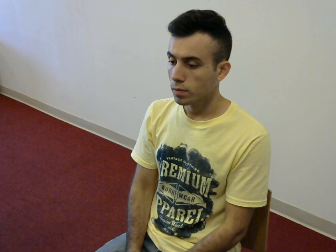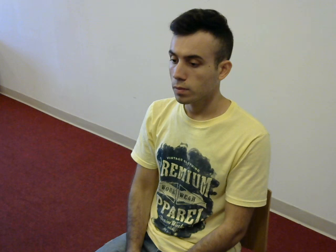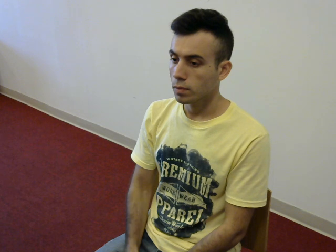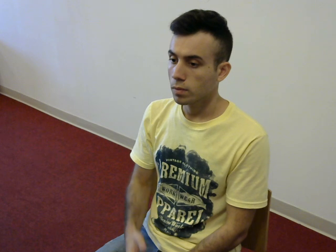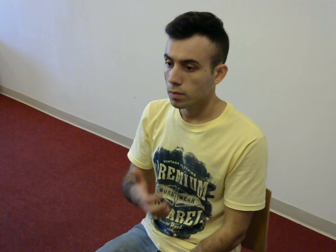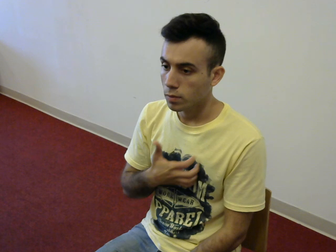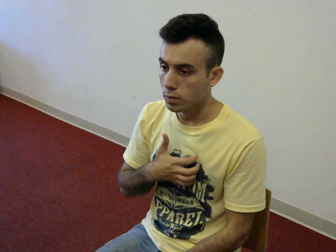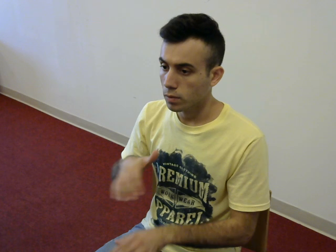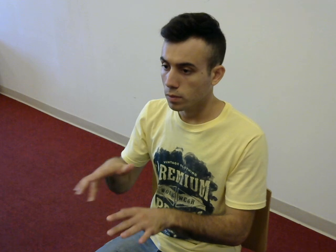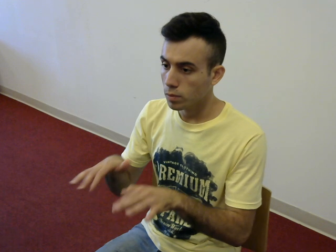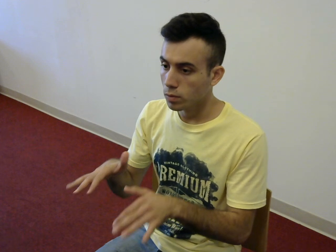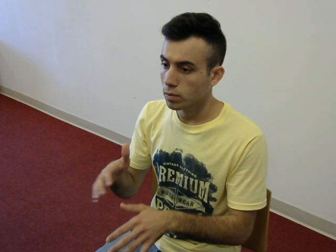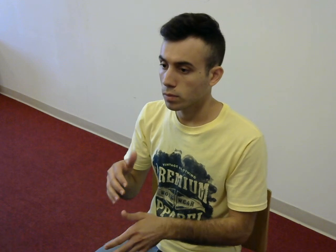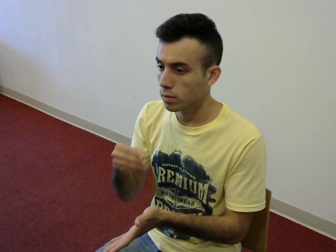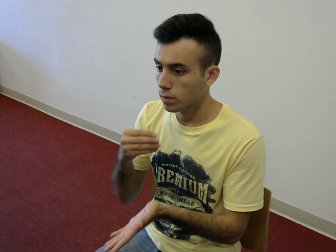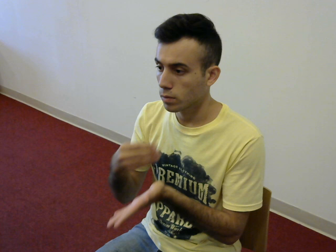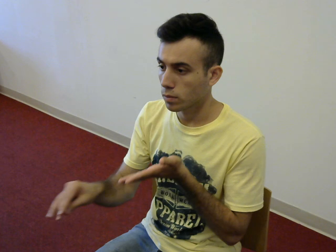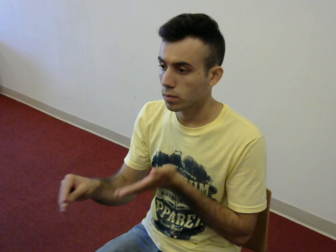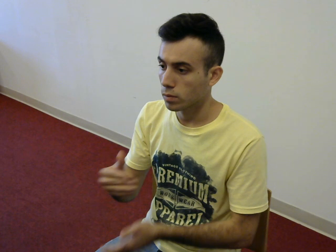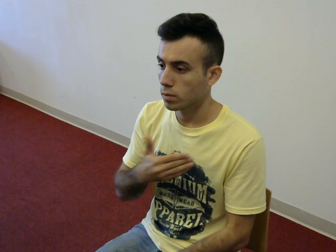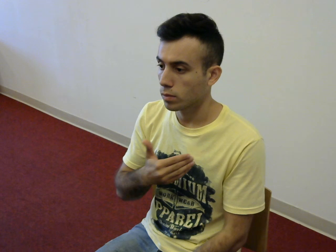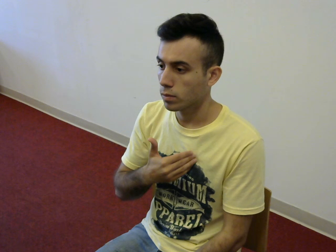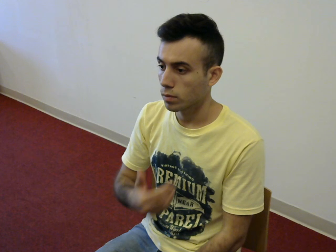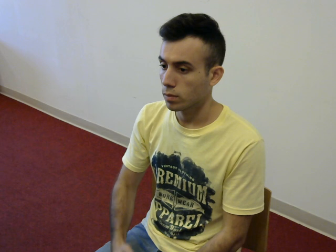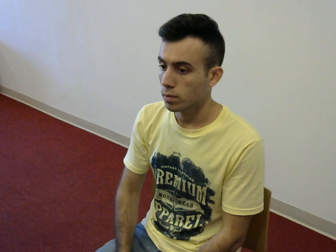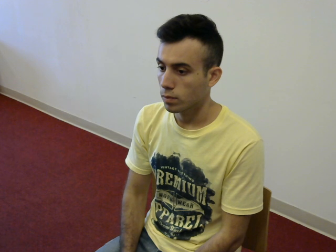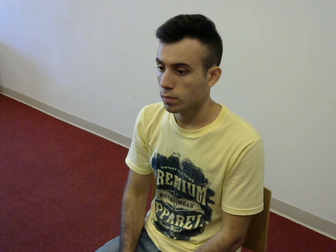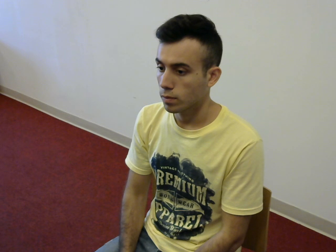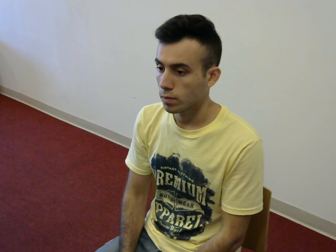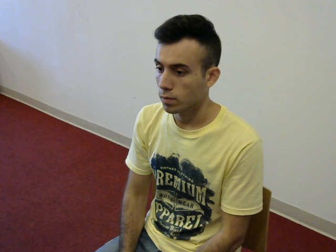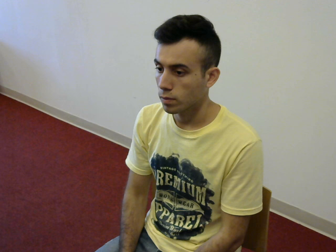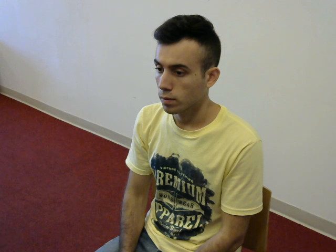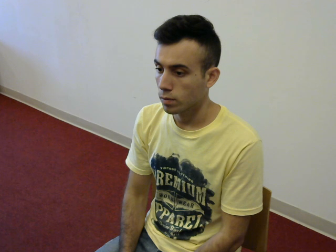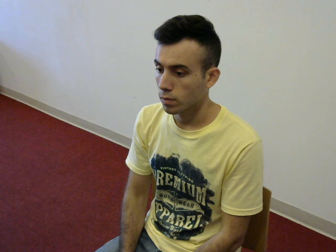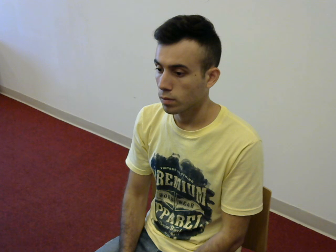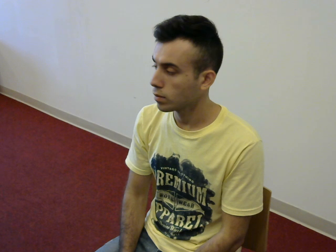Mən kompüter almaq istəyirəm